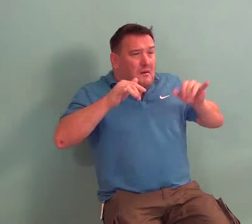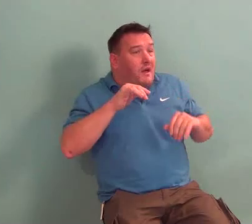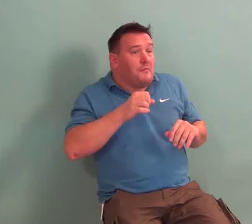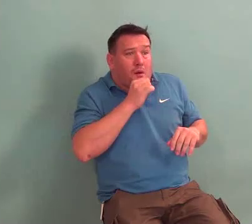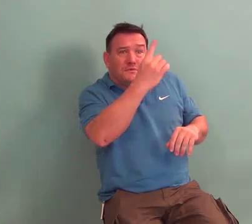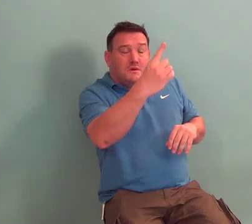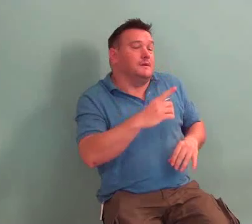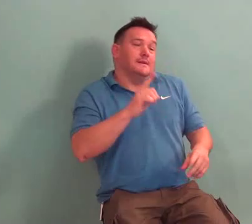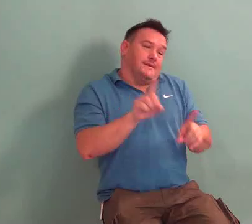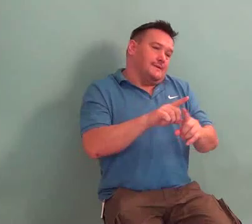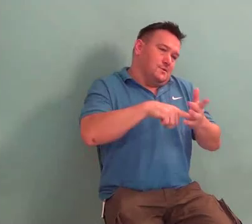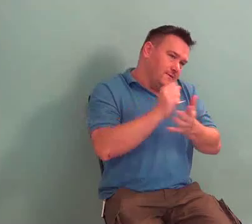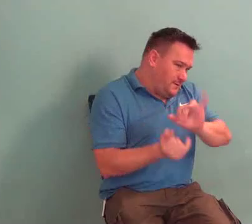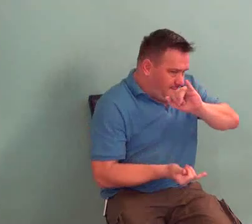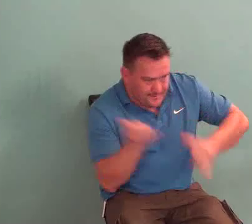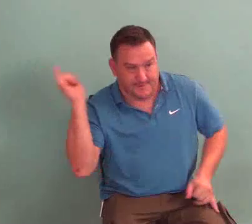Przychodzi babcia i też wykopuje kota na zewnątrz.